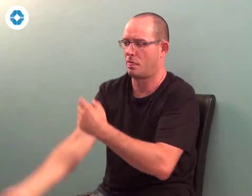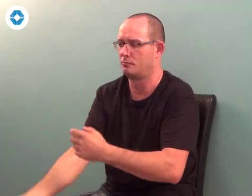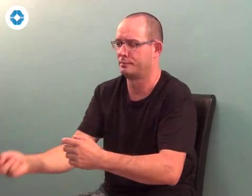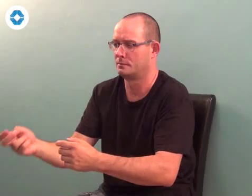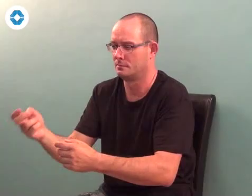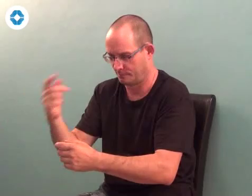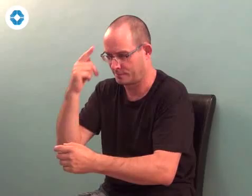Wiesz...